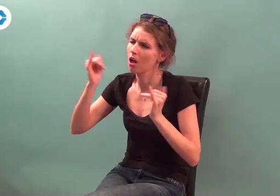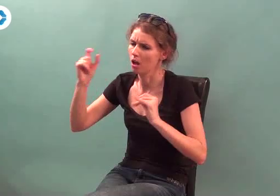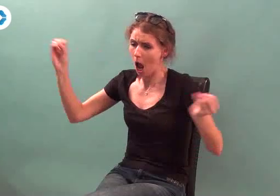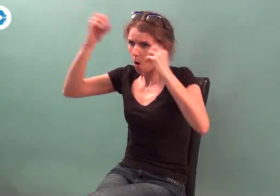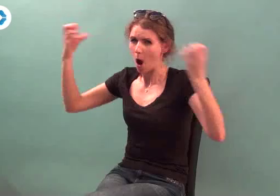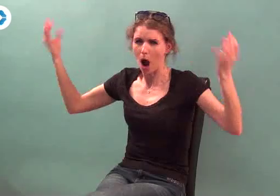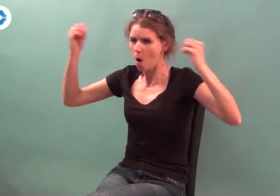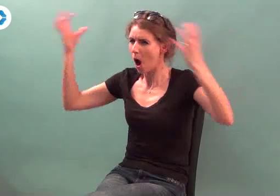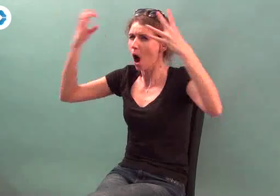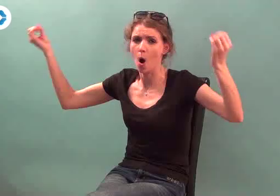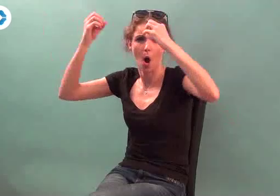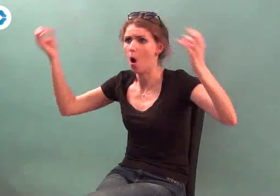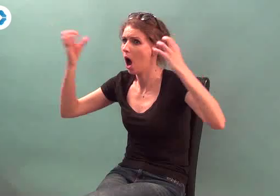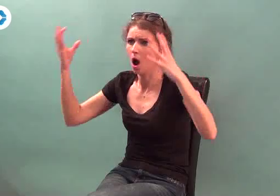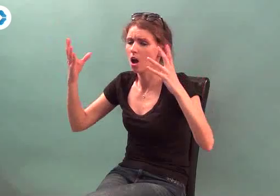Nagle alarm! Alarm!